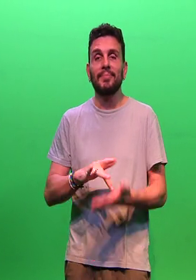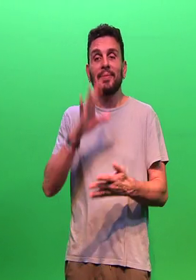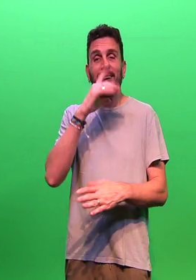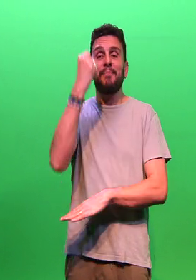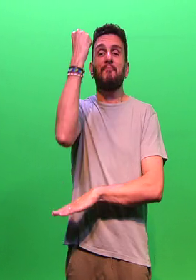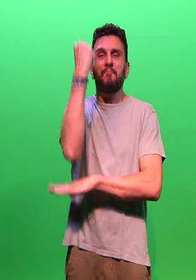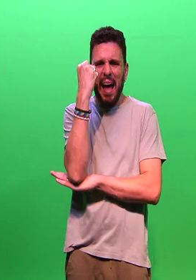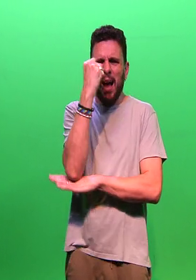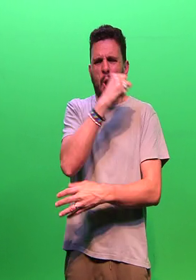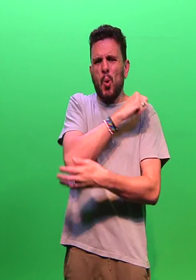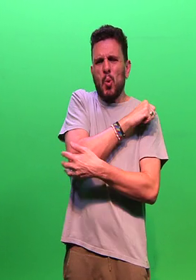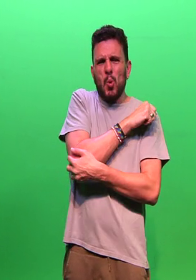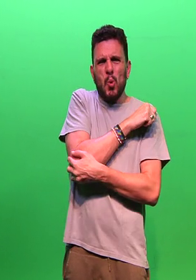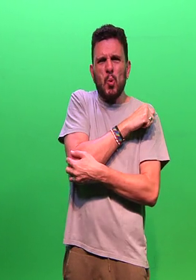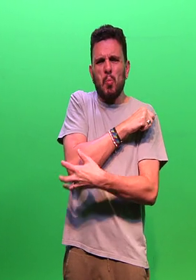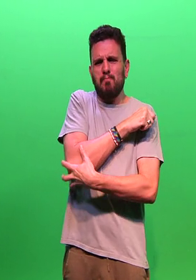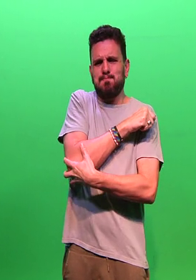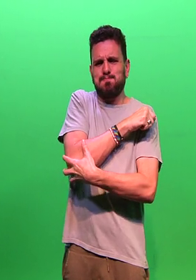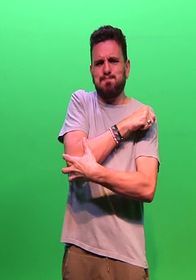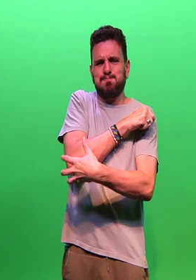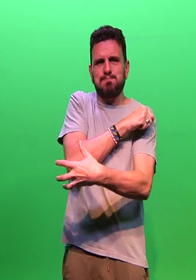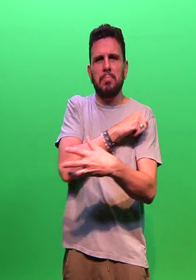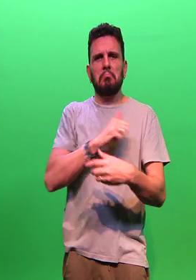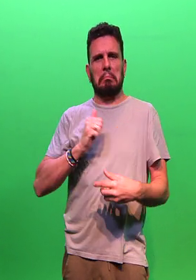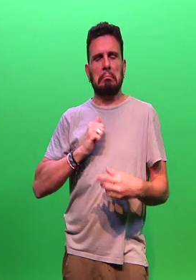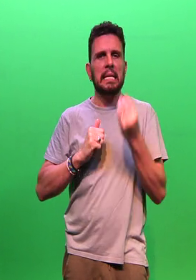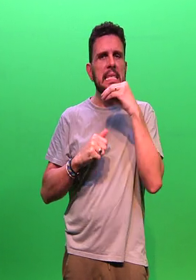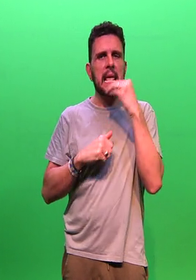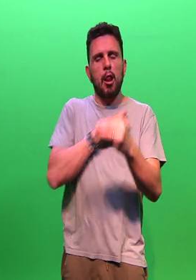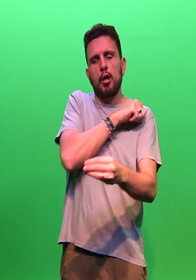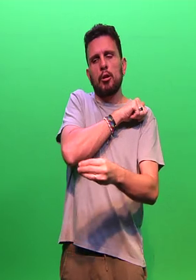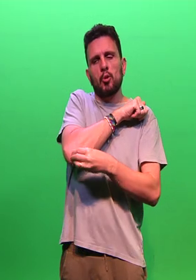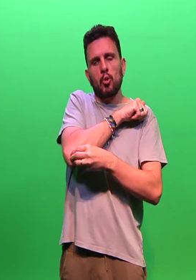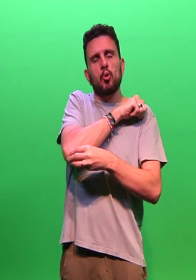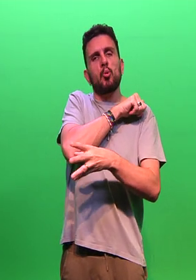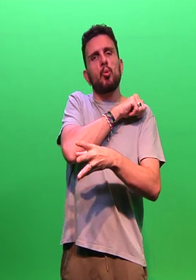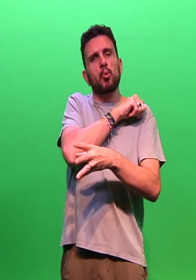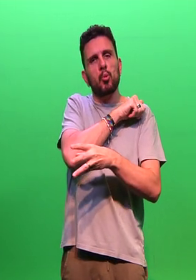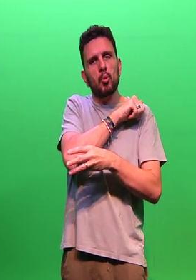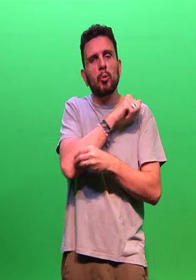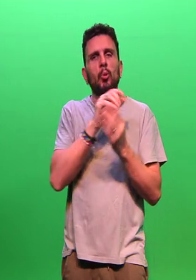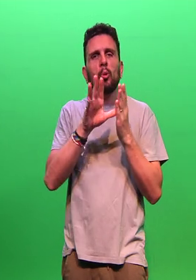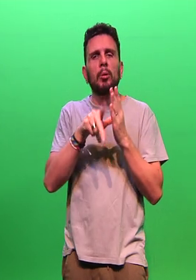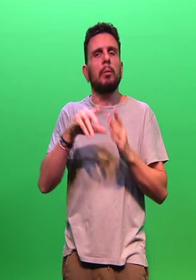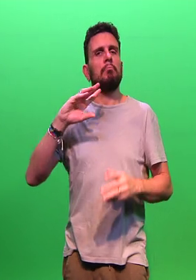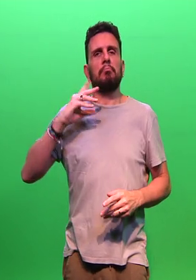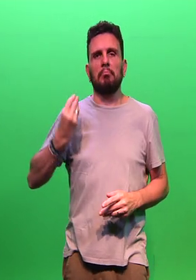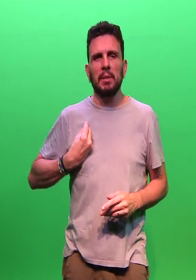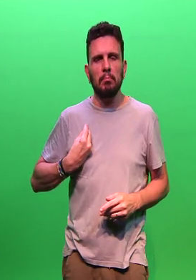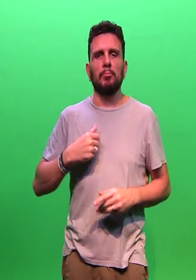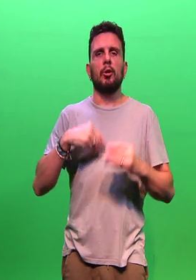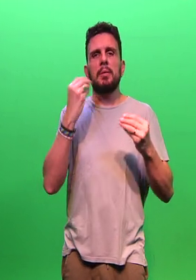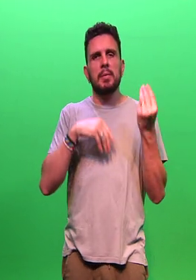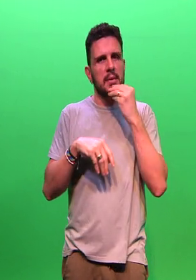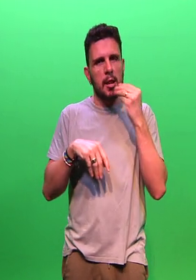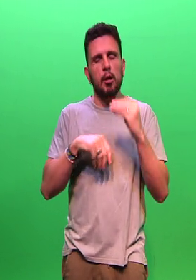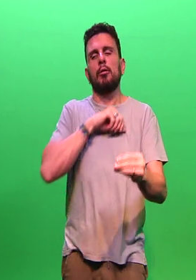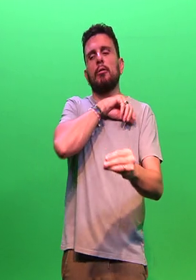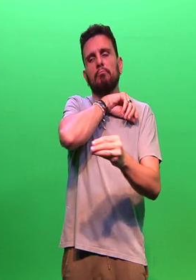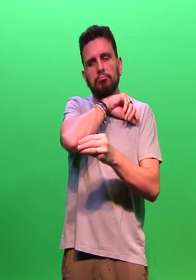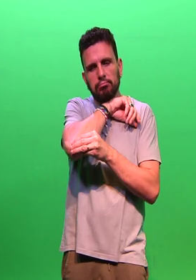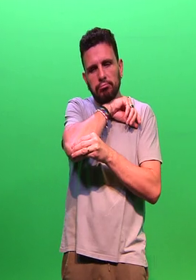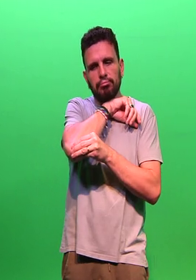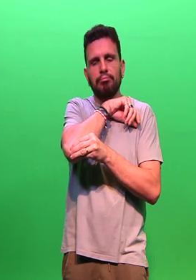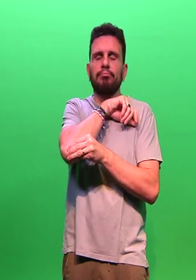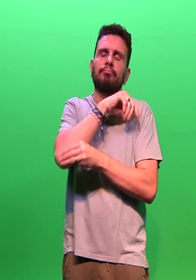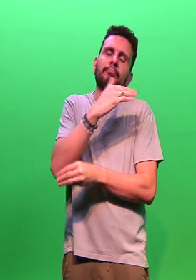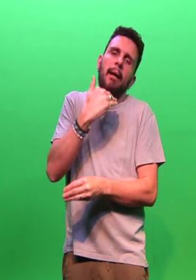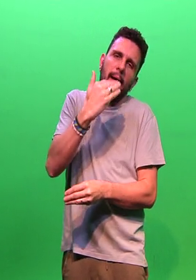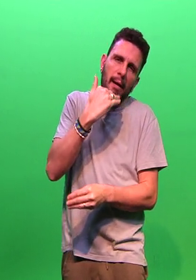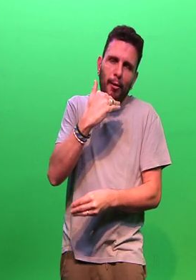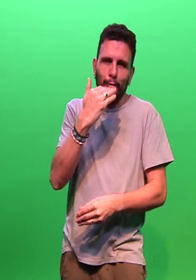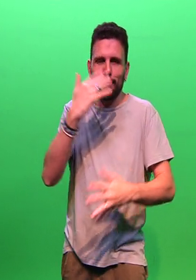Per un error em vaig donar un cop al colze, em vaig fer mal i es va inflar, em vaig posar gel i la inflamació va baixar, i més tard vaig repetir el procés i va millorar alguna cosa.